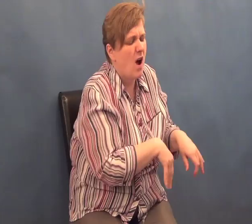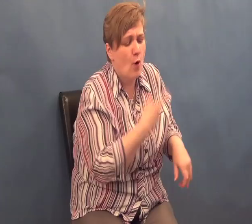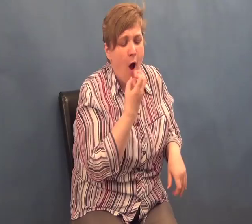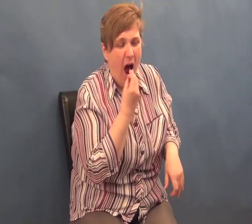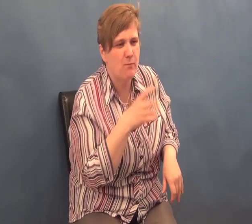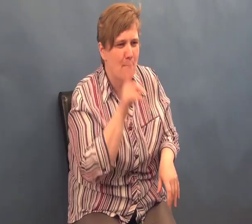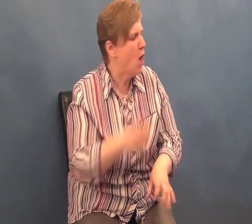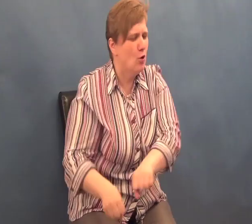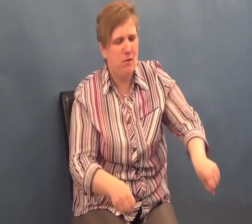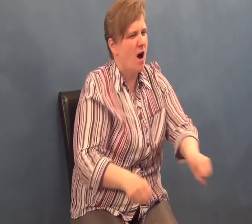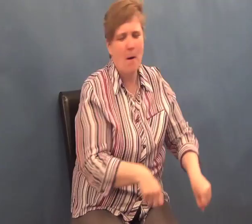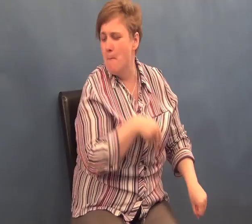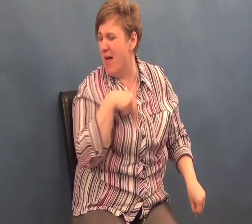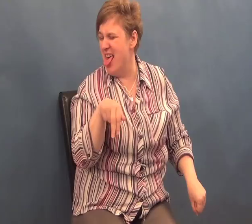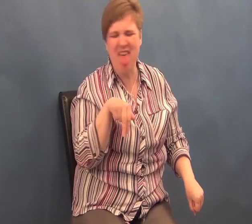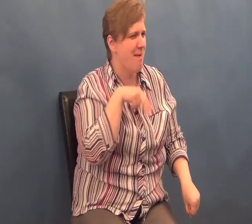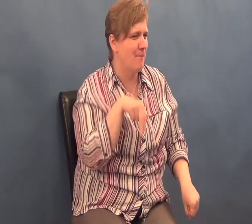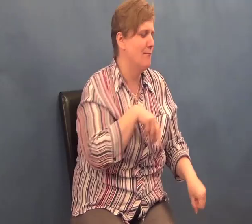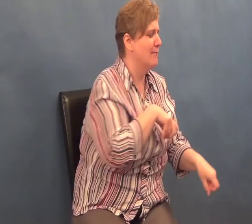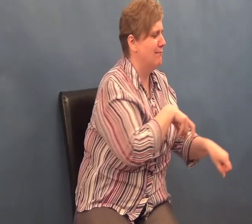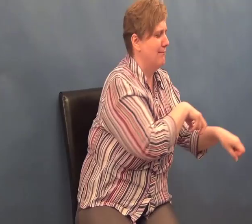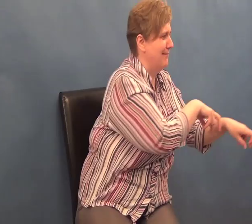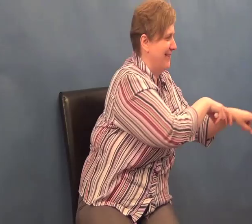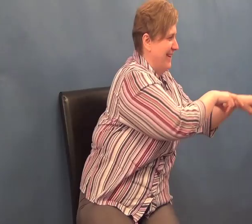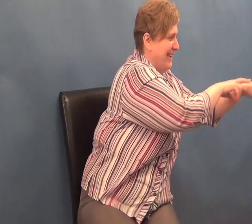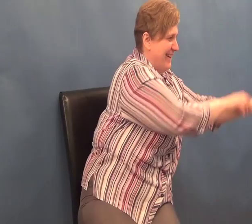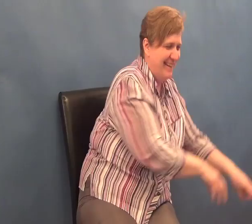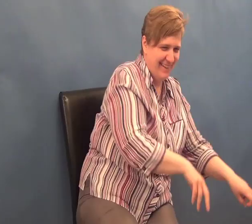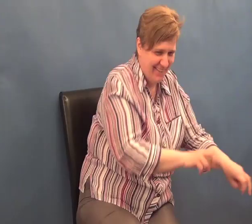Facet ją ciągnie, więc koza meczy i idzie.